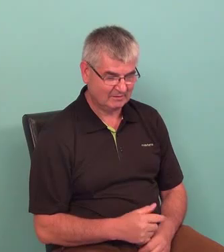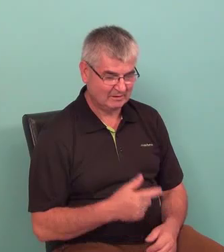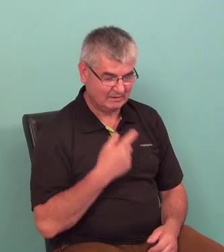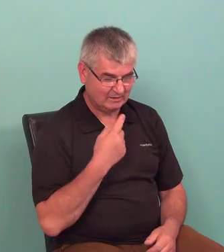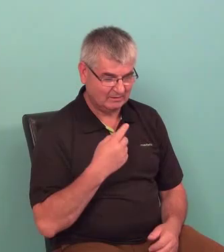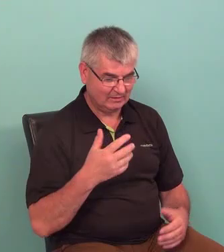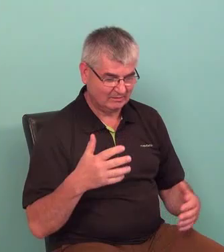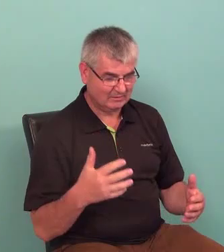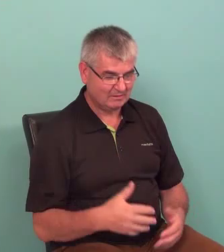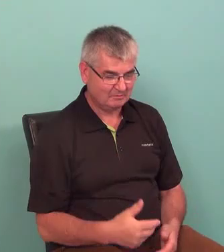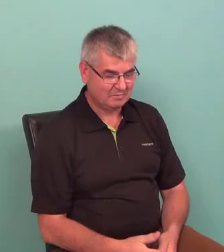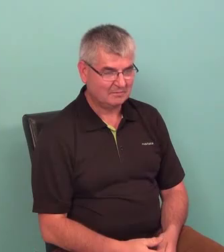Mam egzamin z języka.